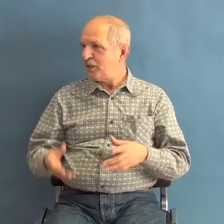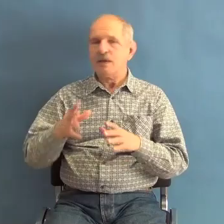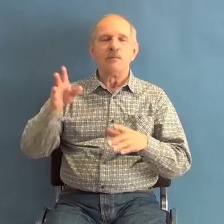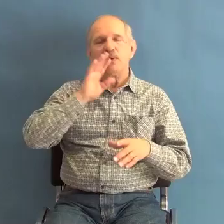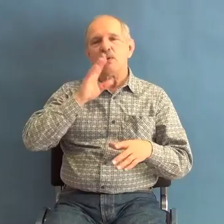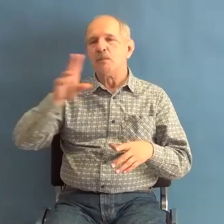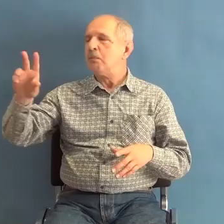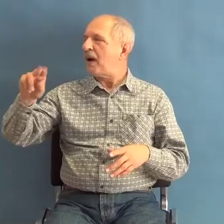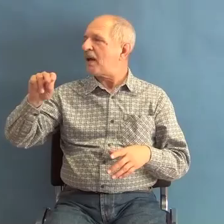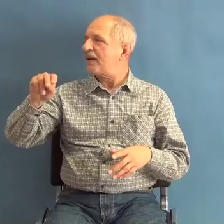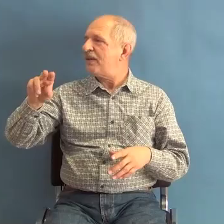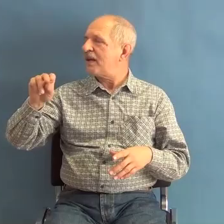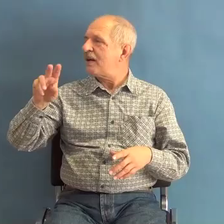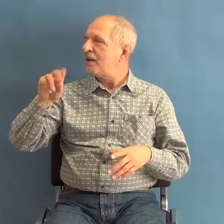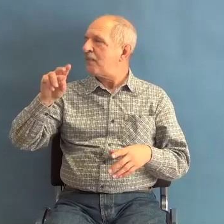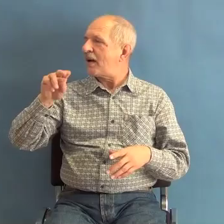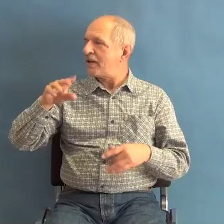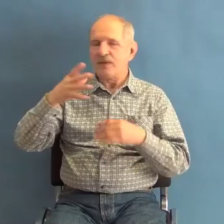Podobnie jak na parkingu.